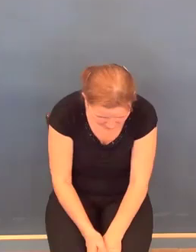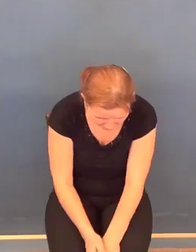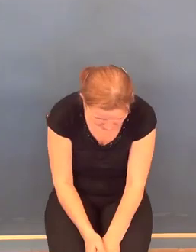Moment.